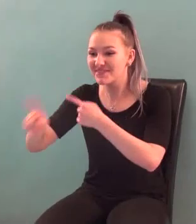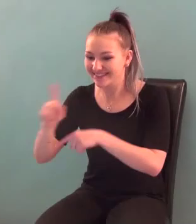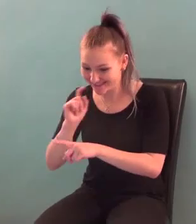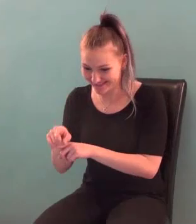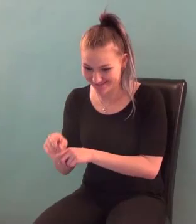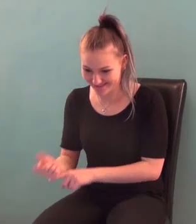Olej to.